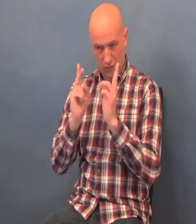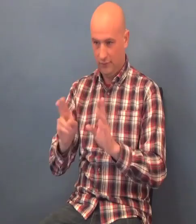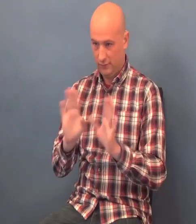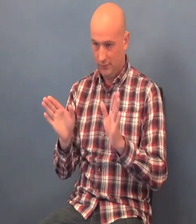Już?